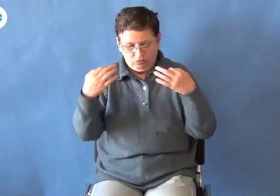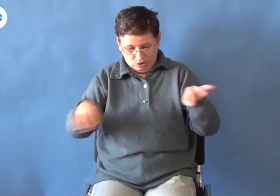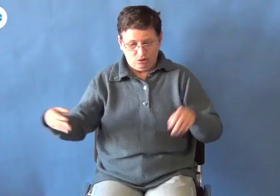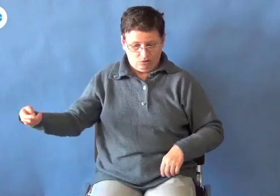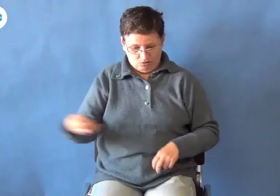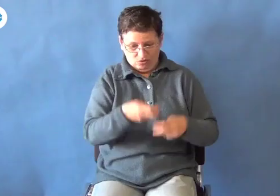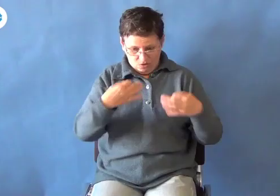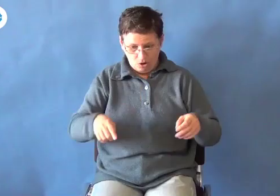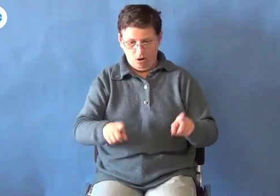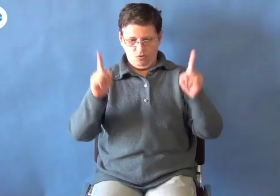Wolno przejeżdżać drezynie.